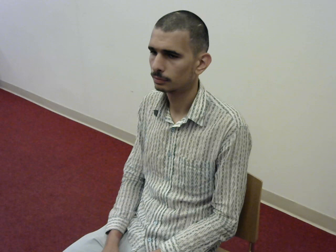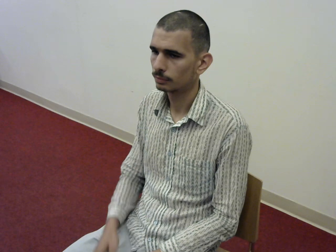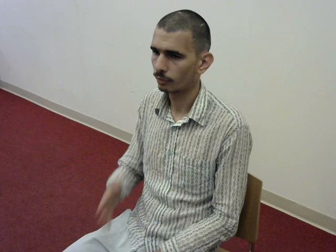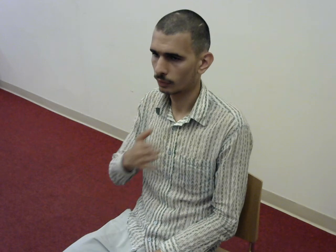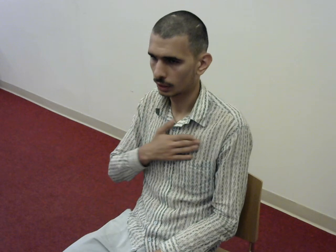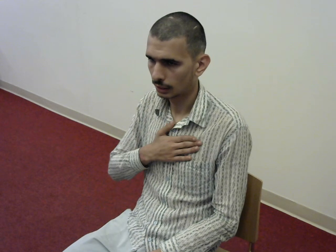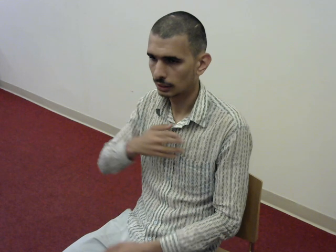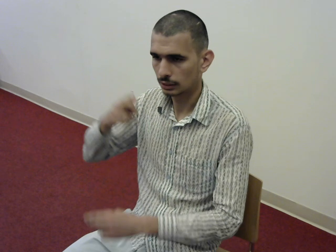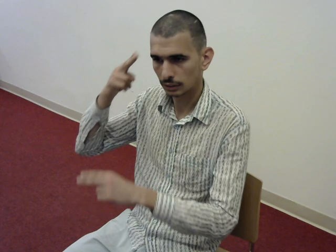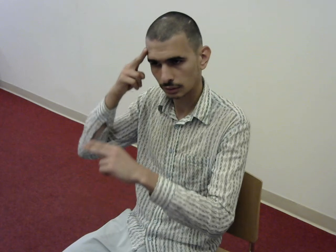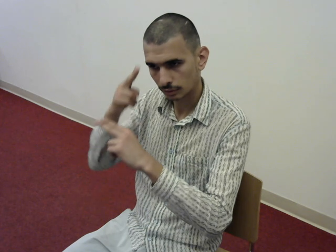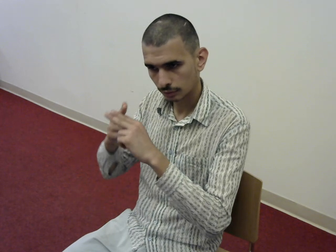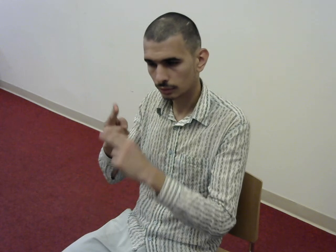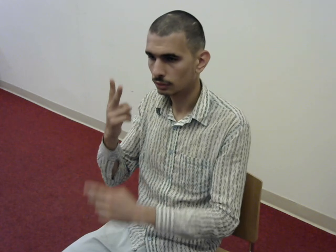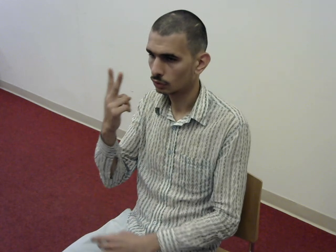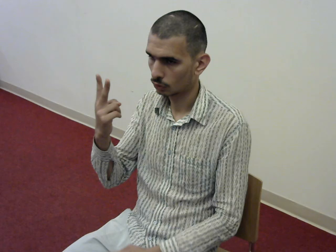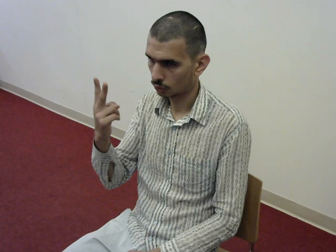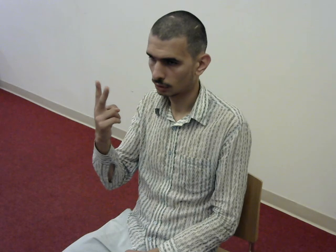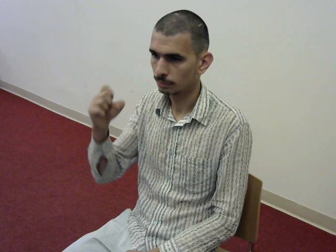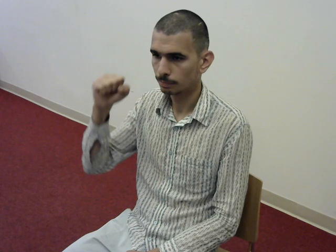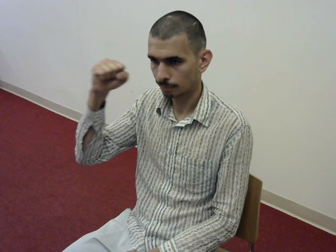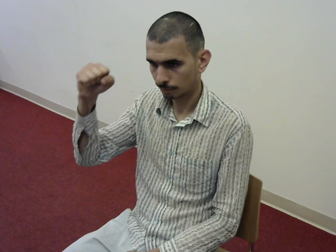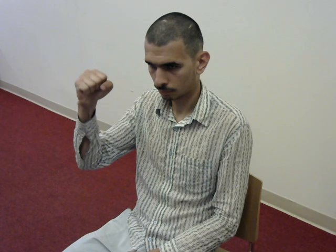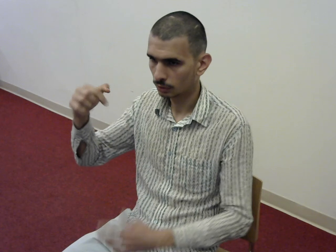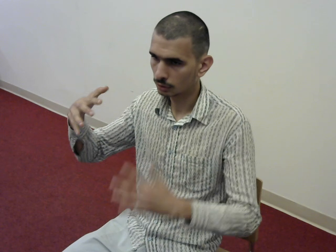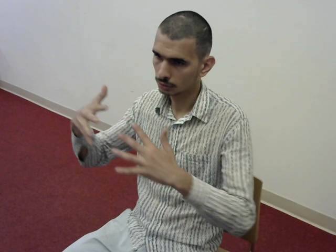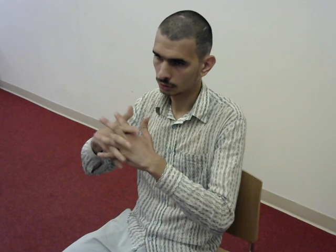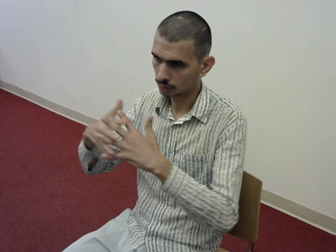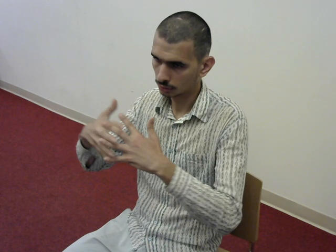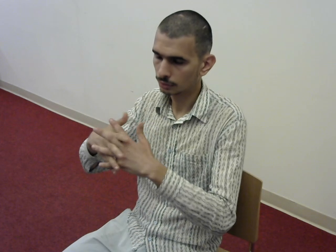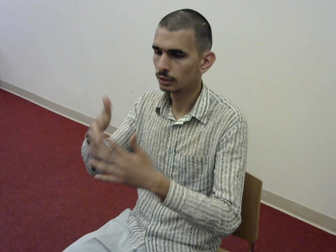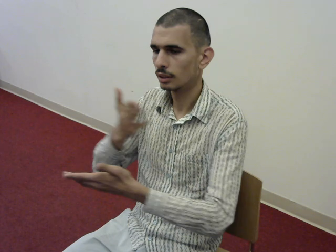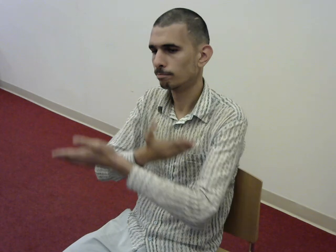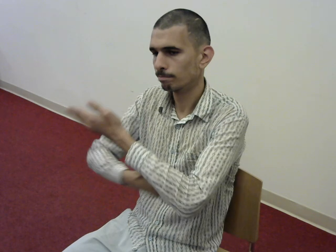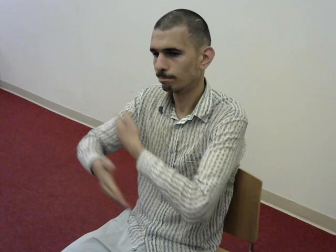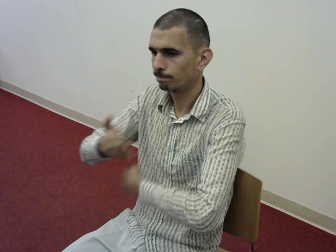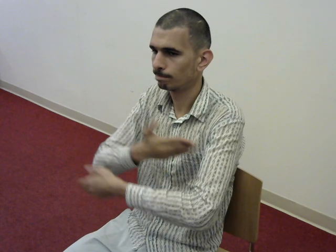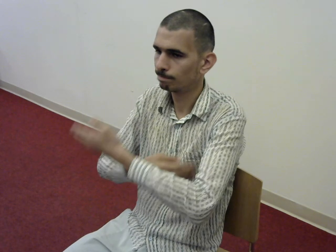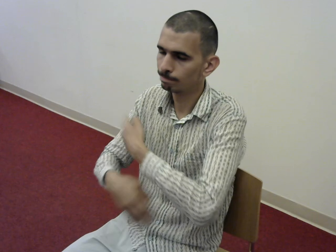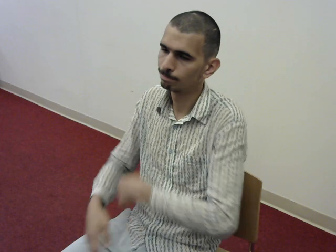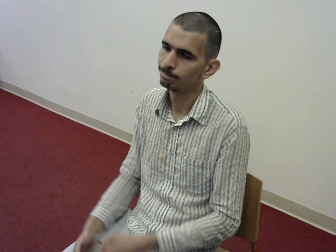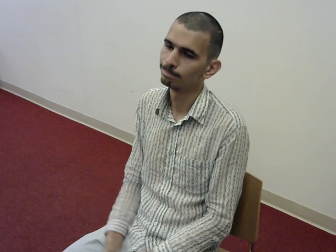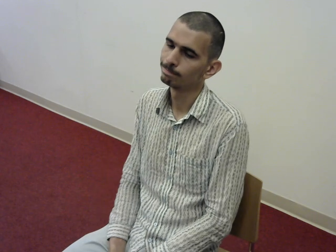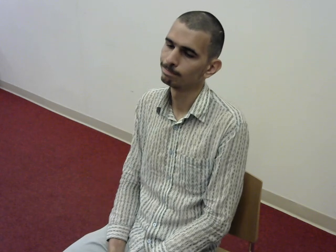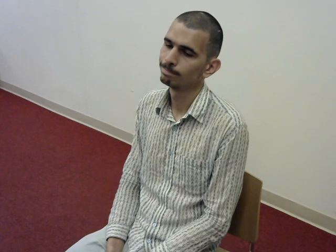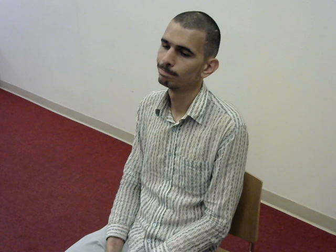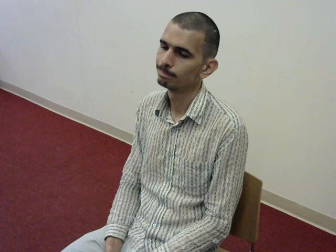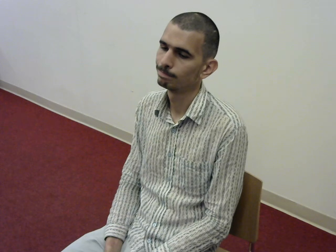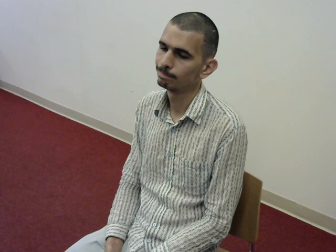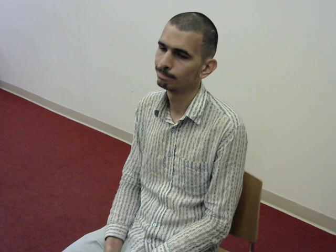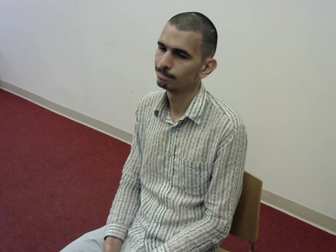Mənim qardaşım 2-ci Qarabağ müharibəsinin qazisidir